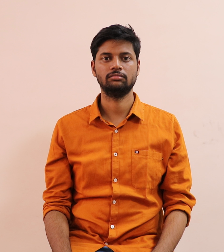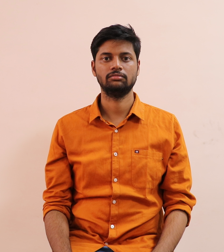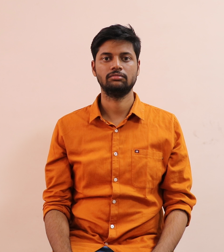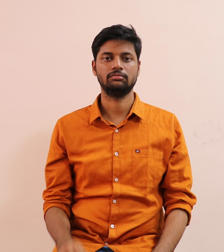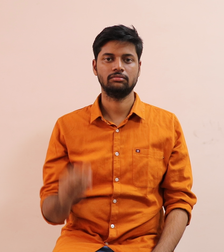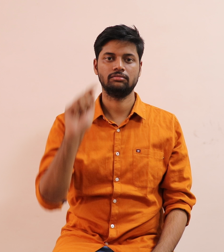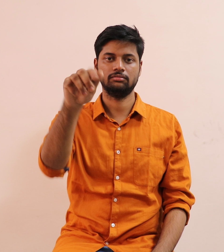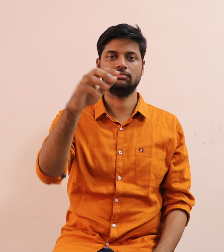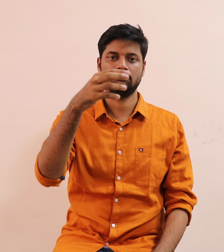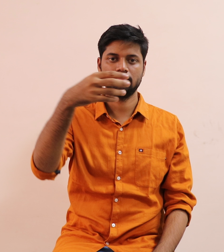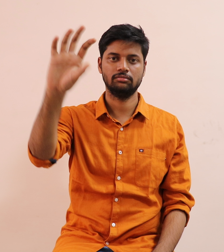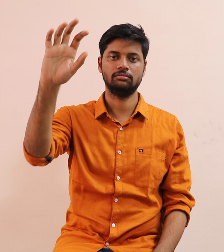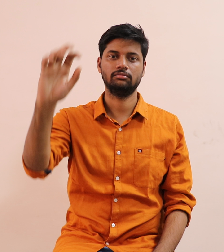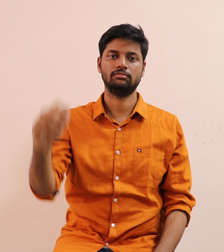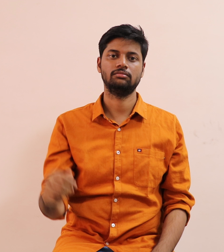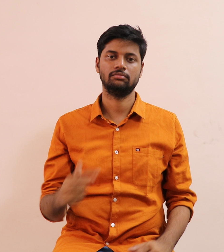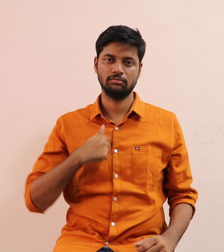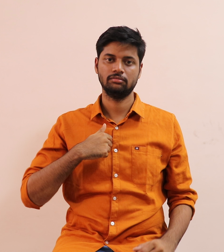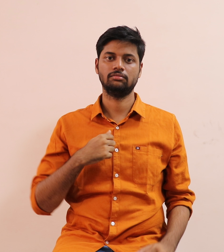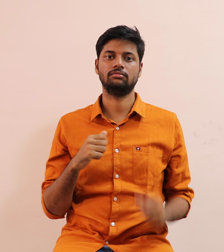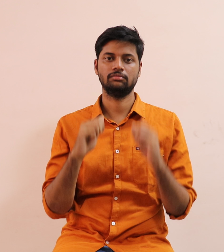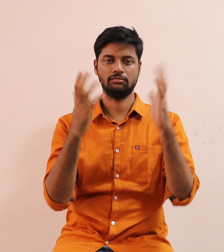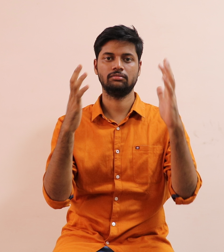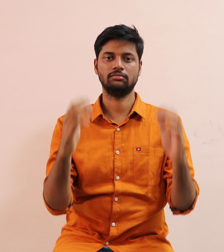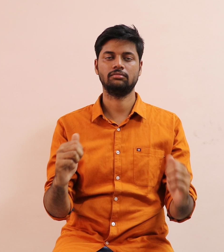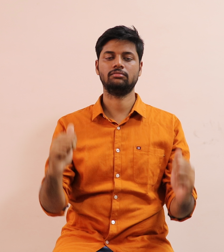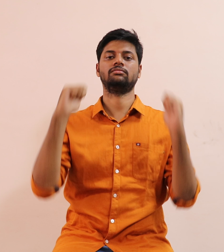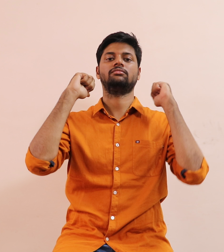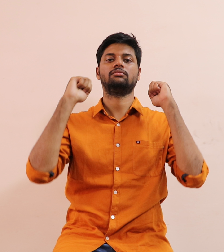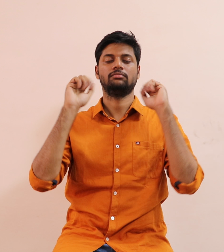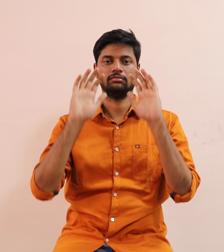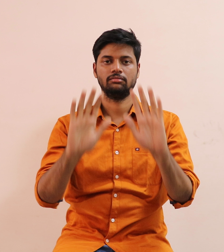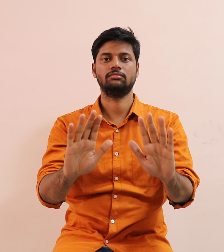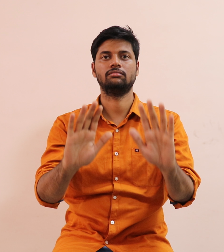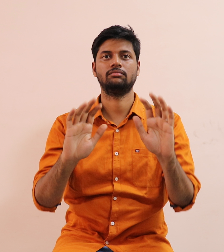go and sleep